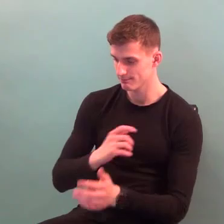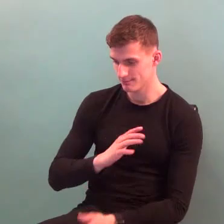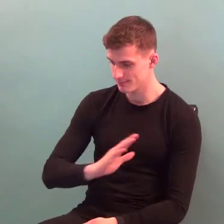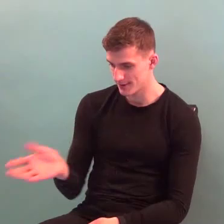Nie mam.